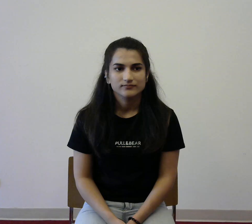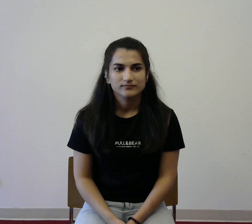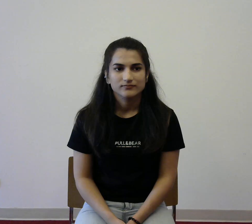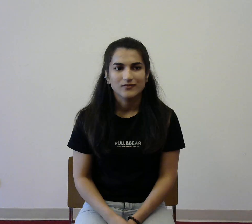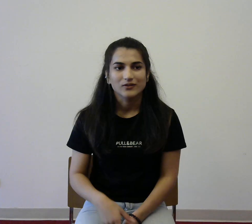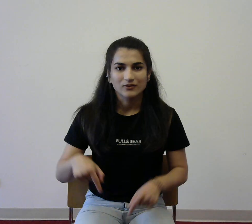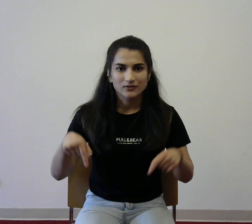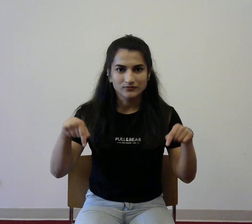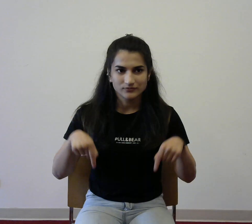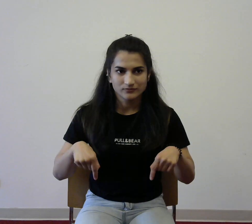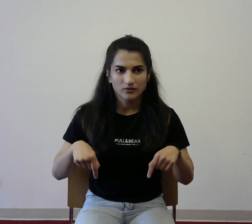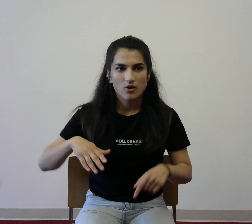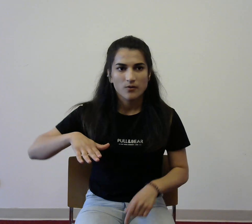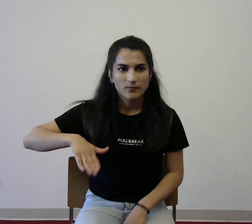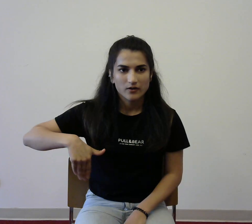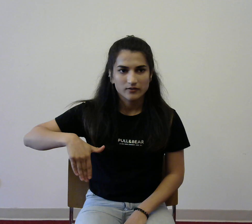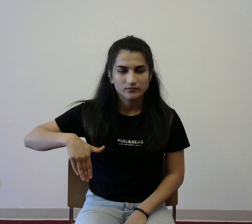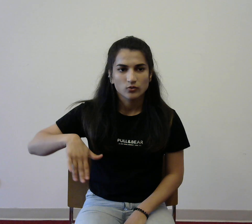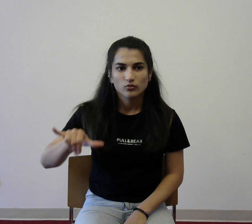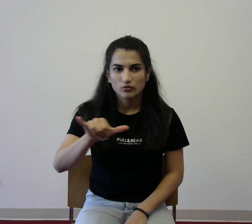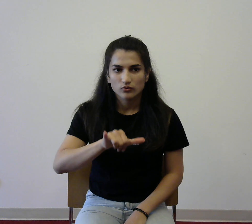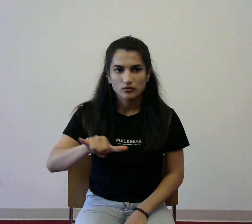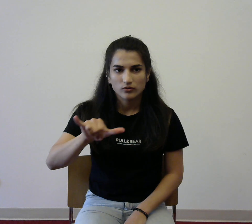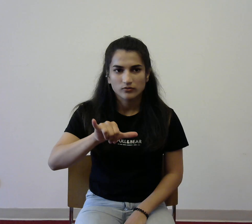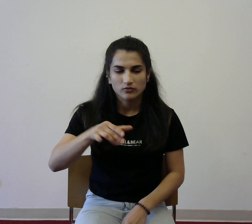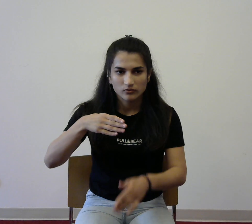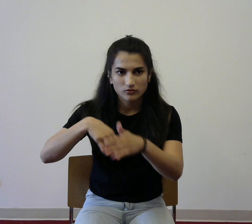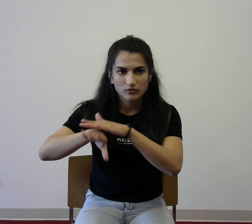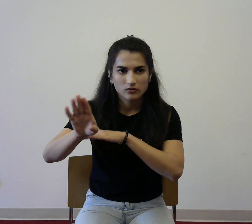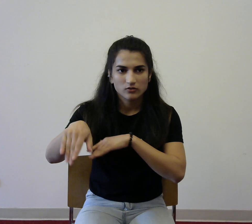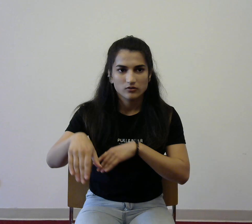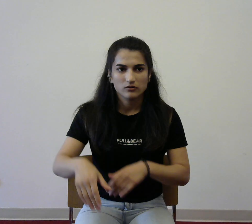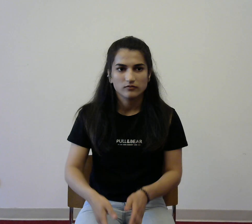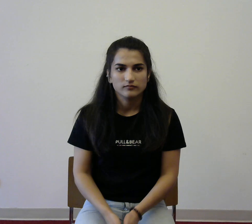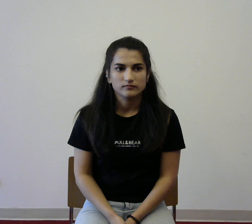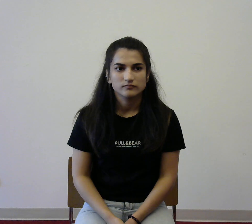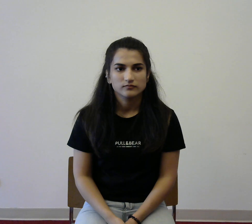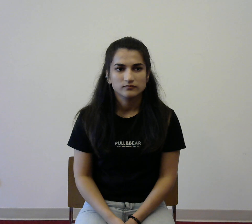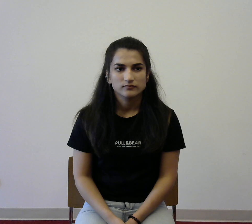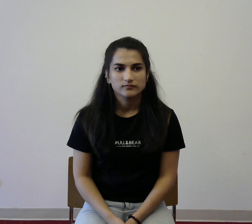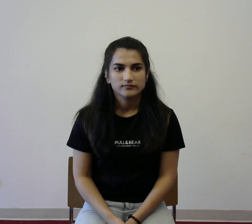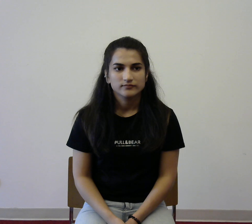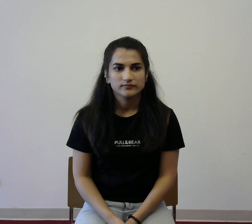Burdan sonra hara getməliyəm?